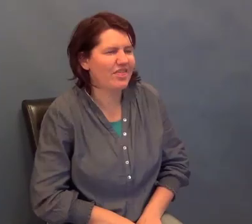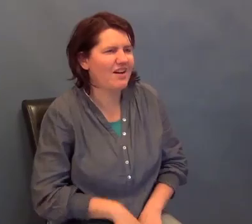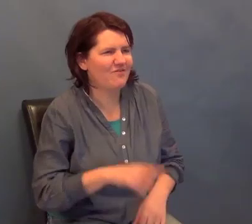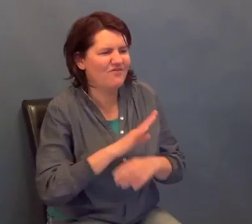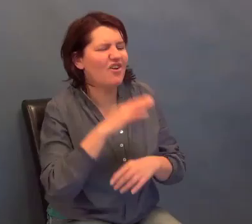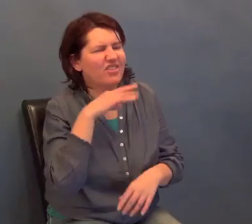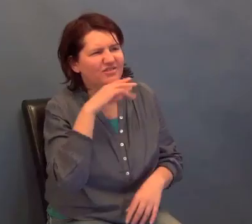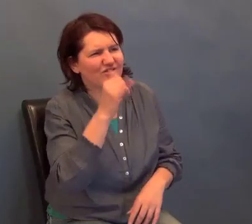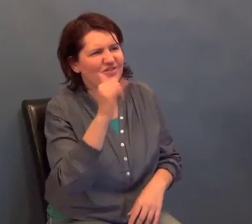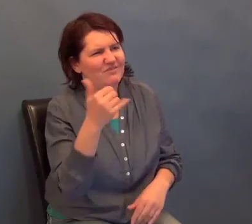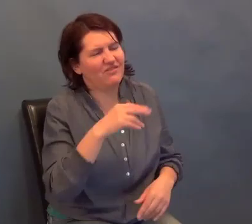Woda ma kolor żółty.